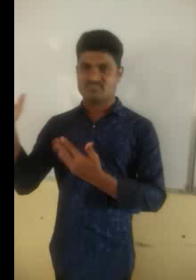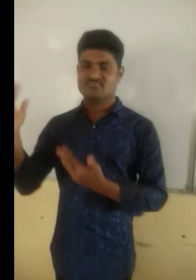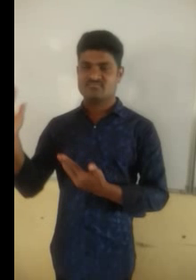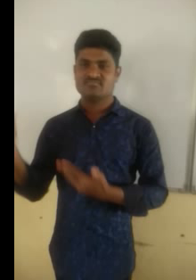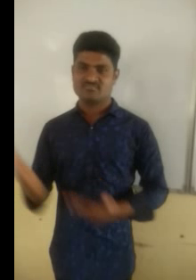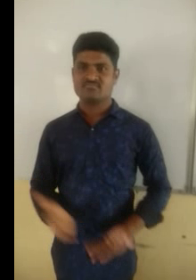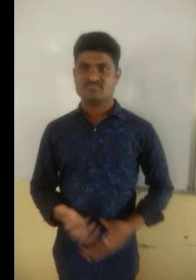he is on the way